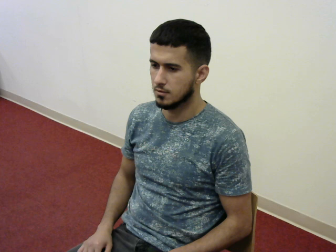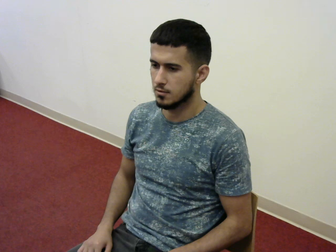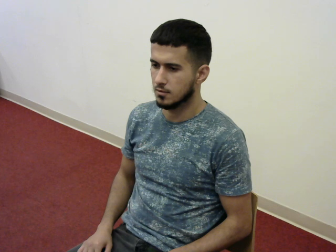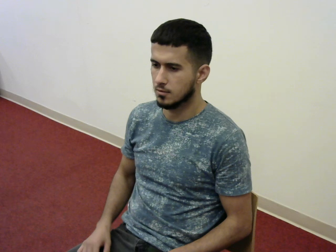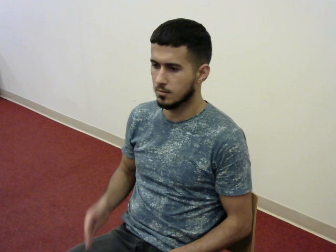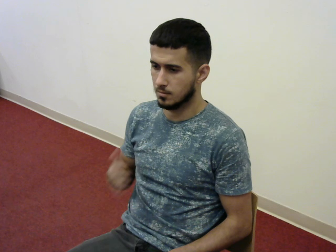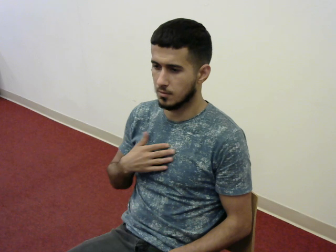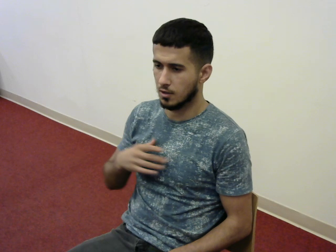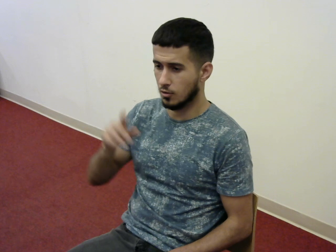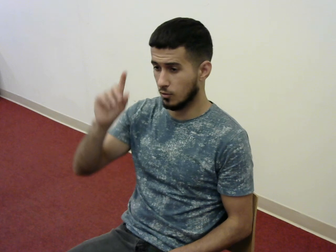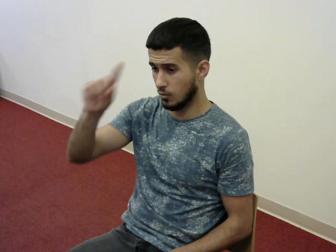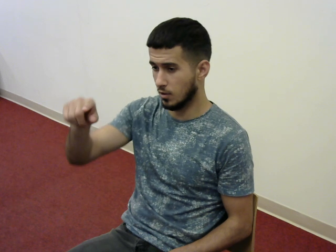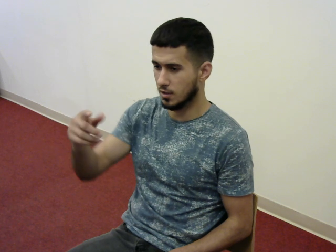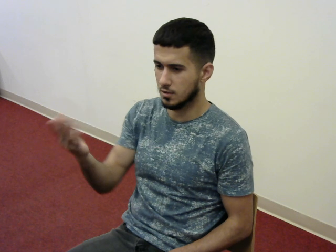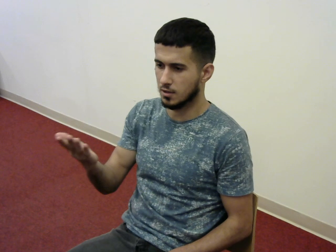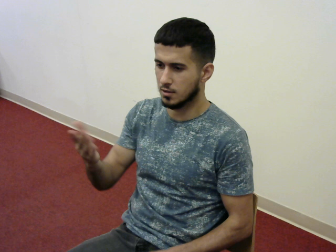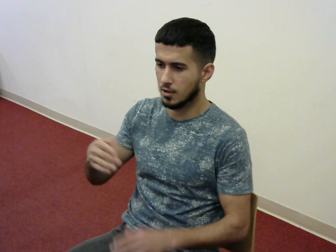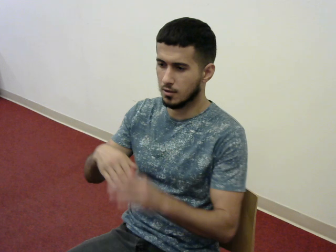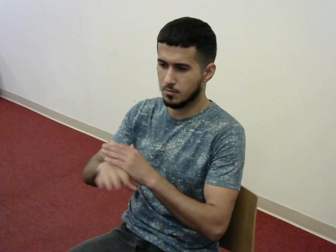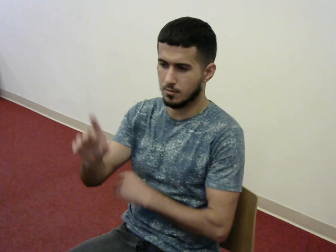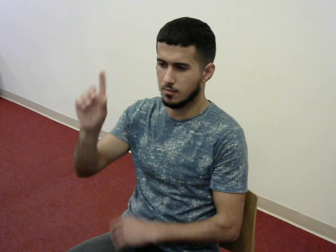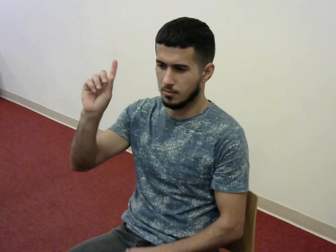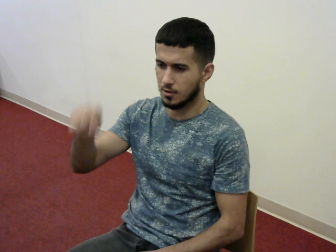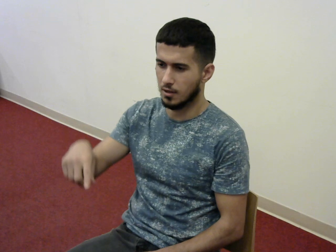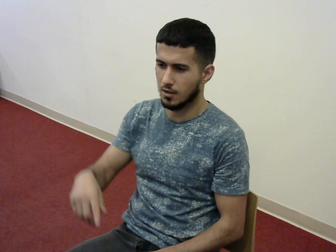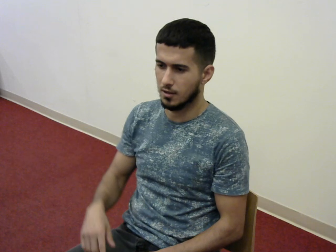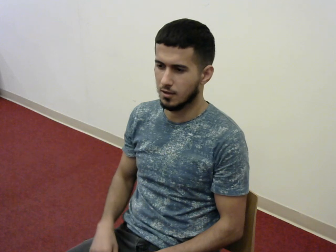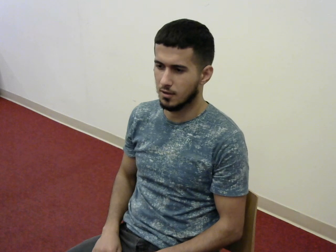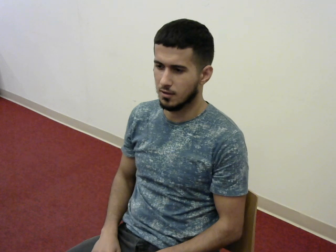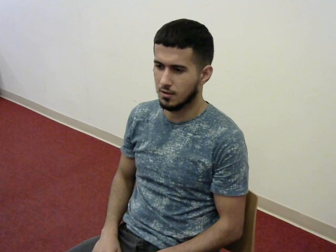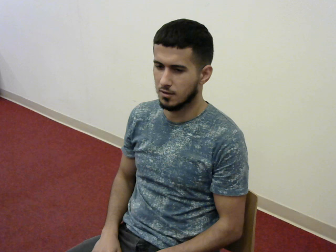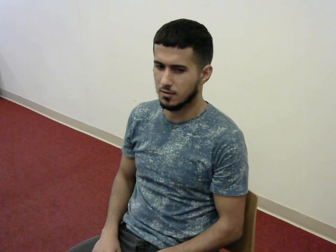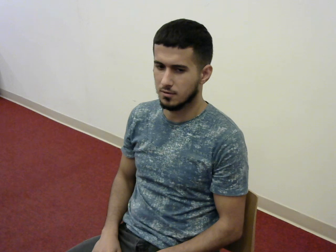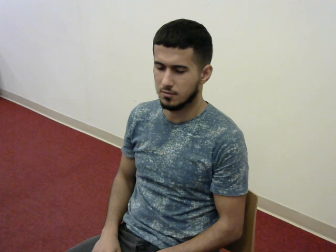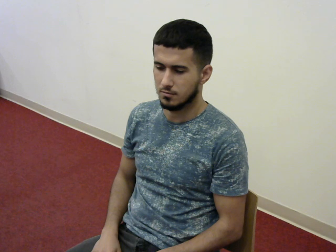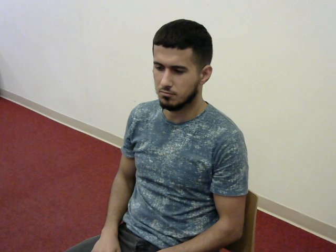Mən ora necə gedə bilərəm?